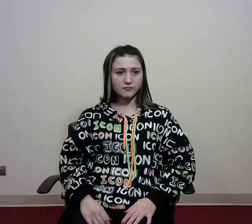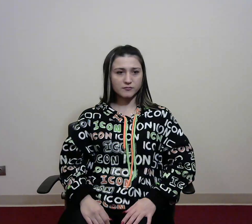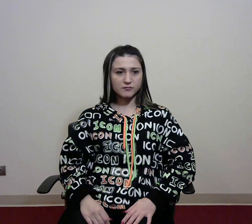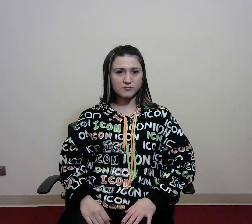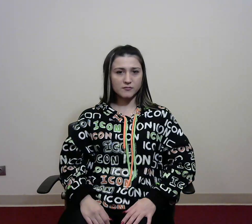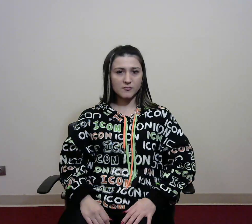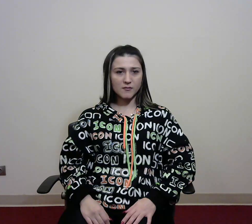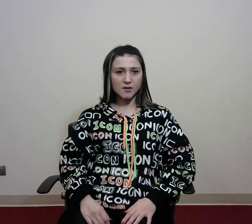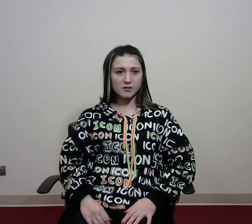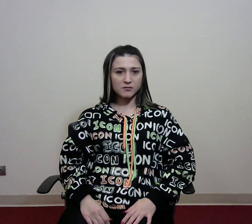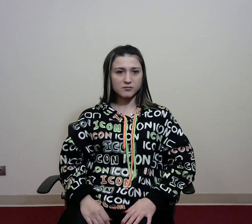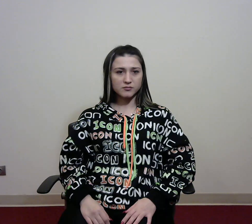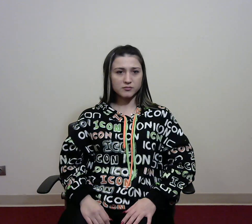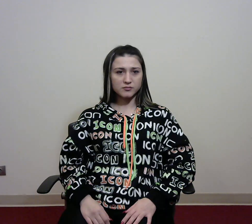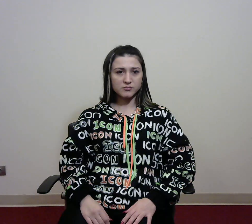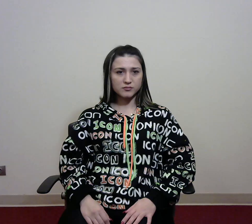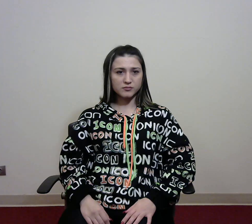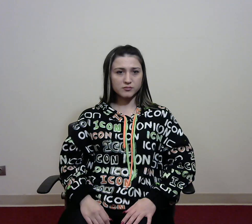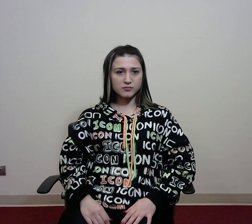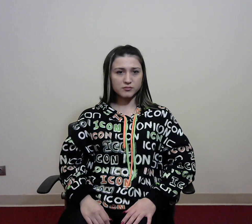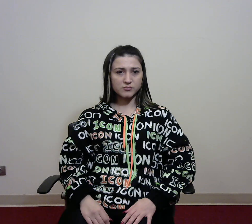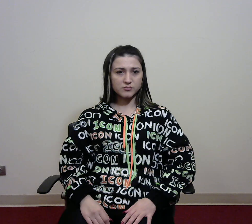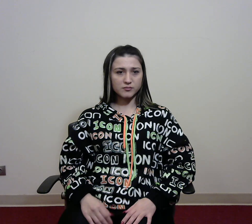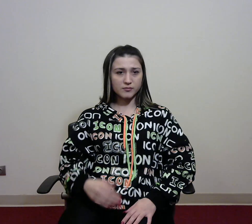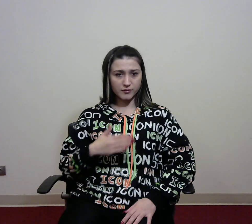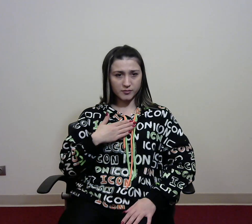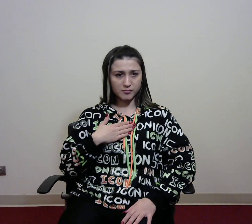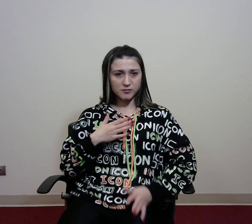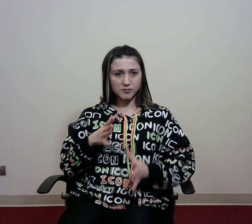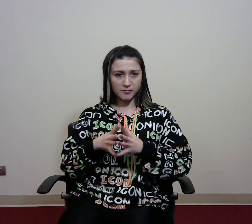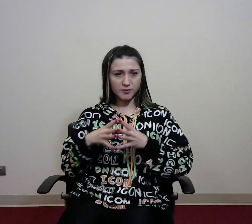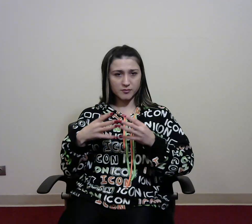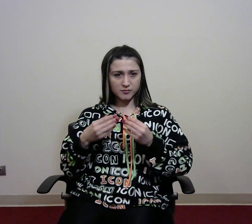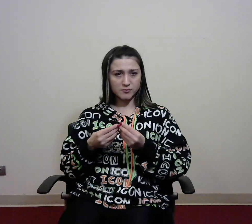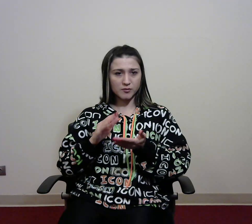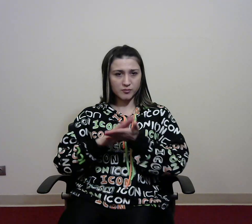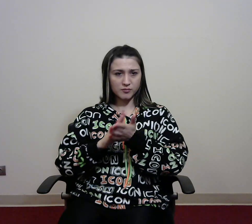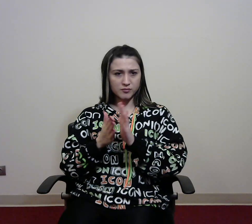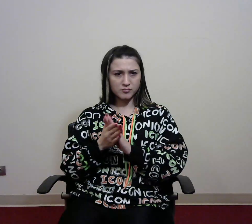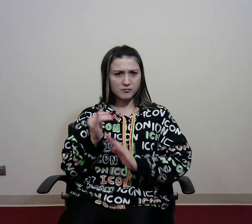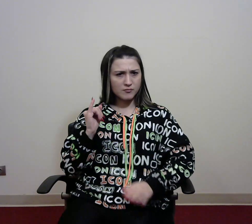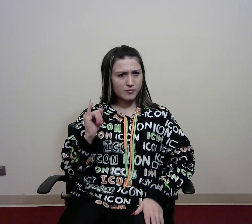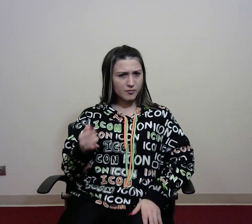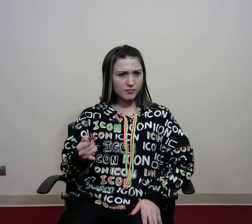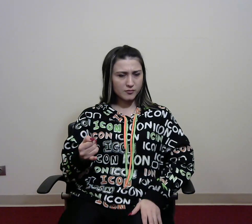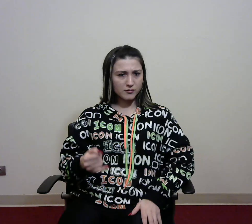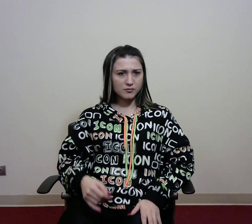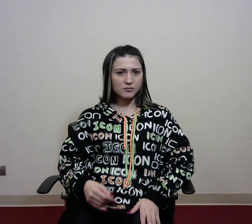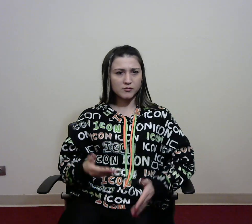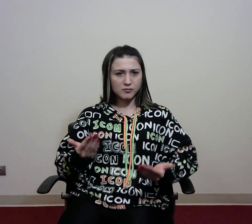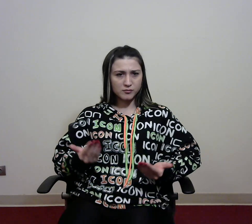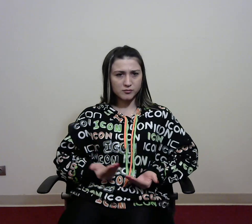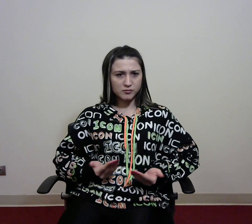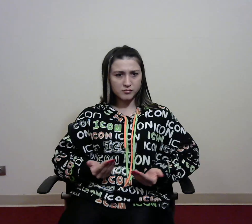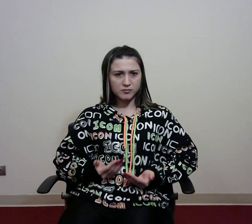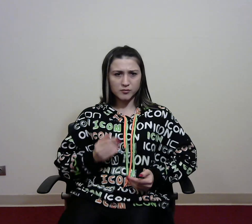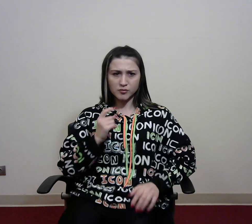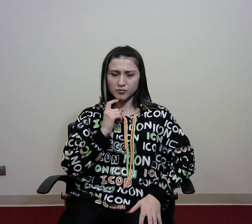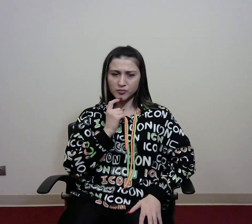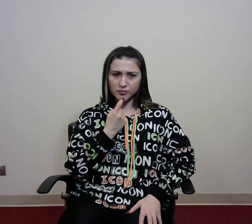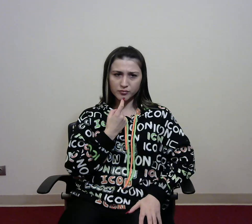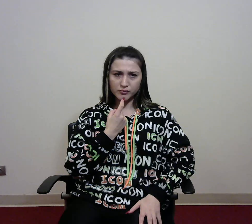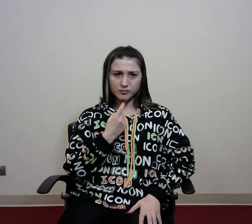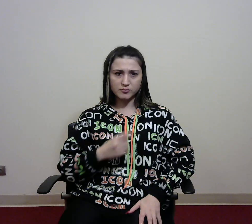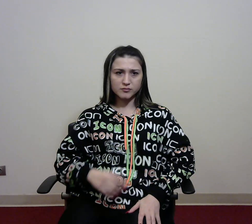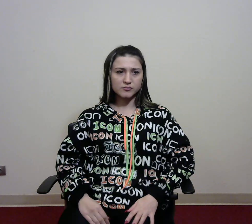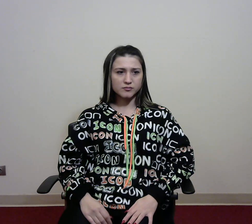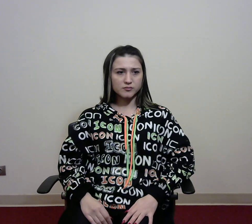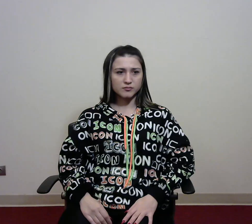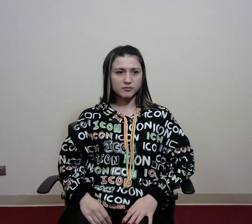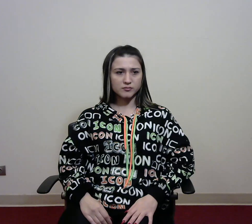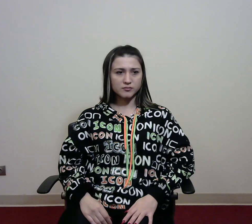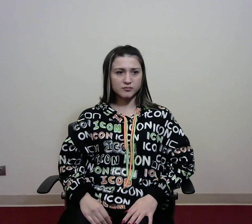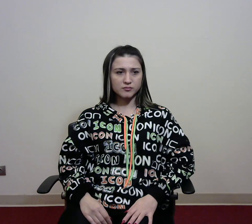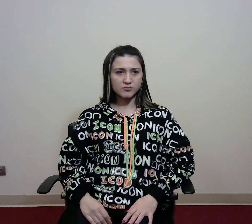Mənim ailəmin vəziyyəti yaxşı deyil, yaşamaq çətindir